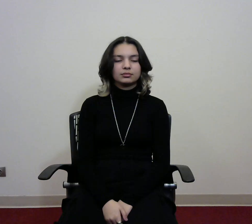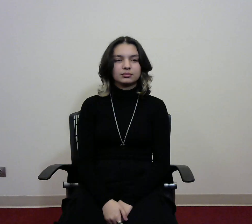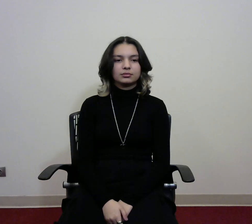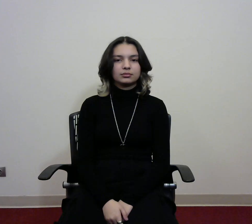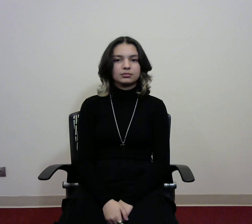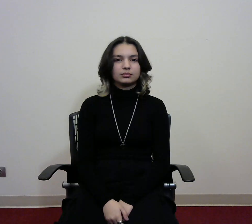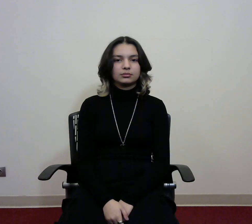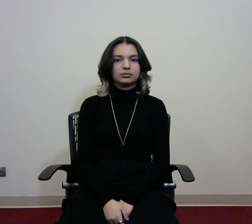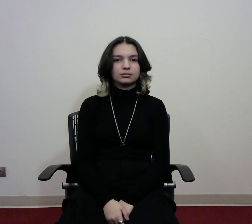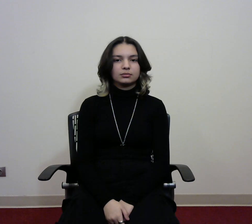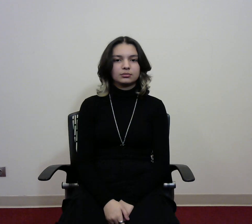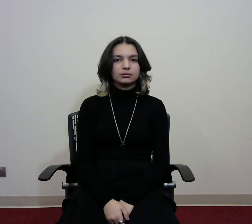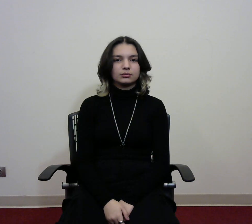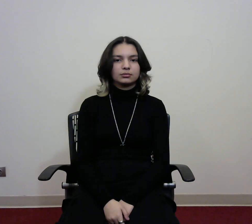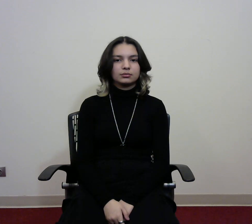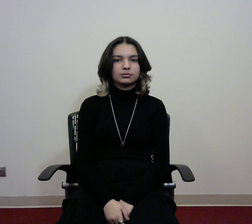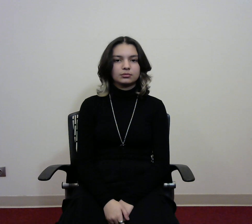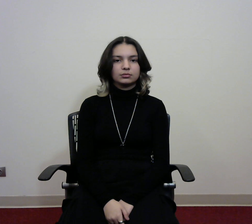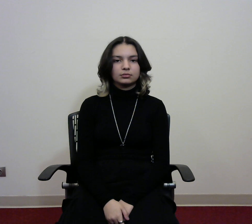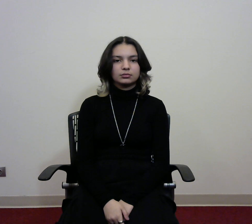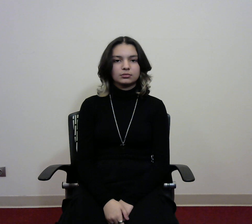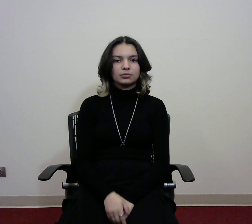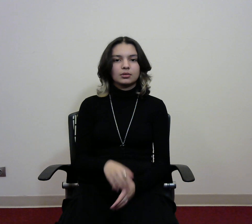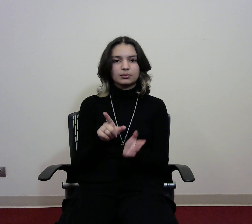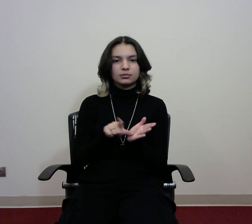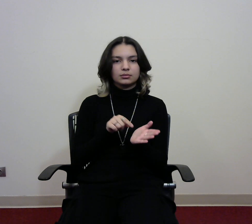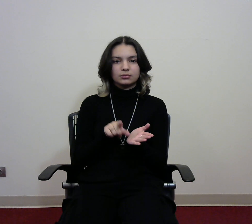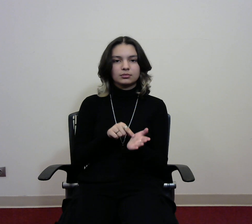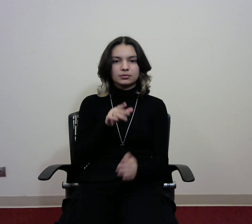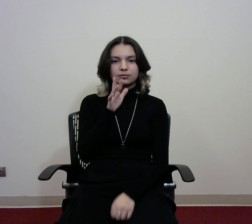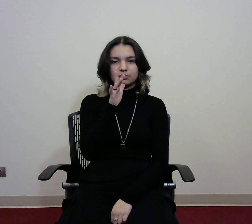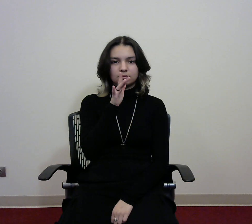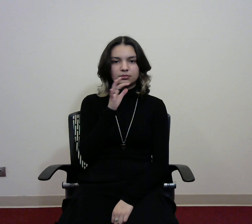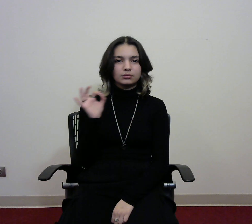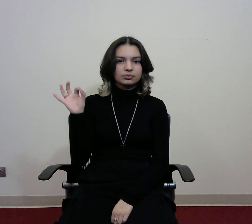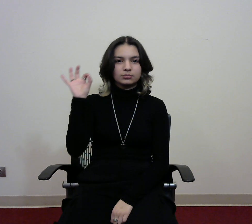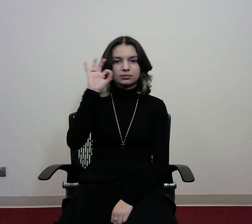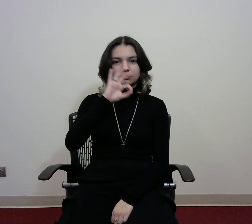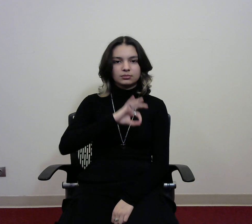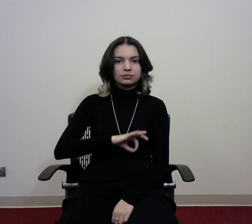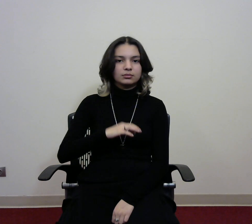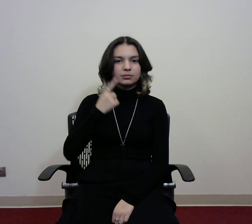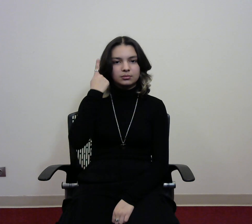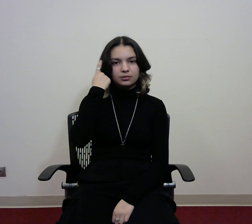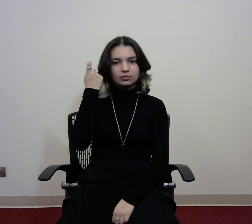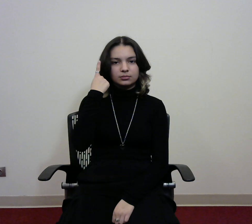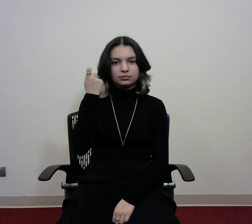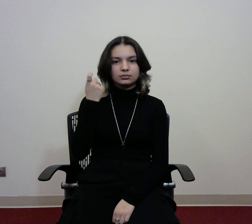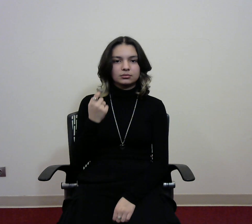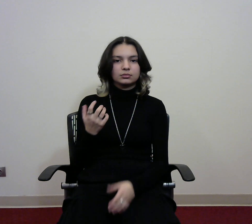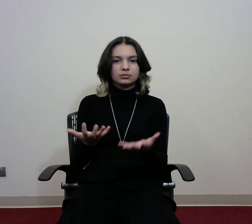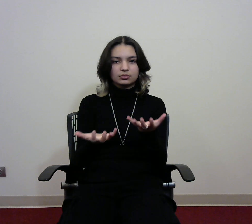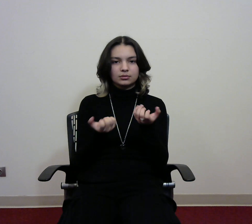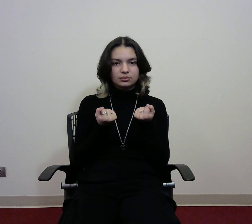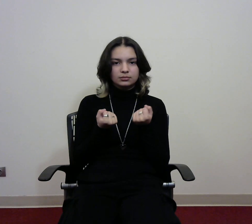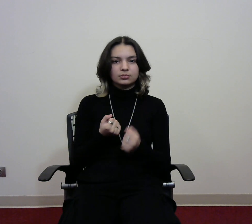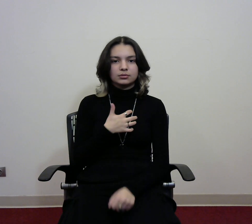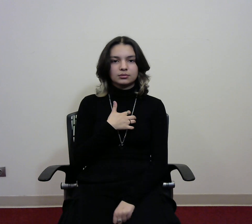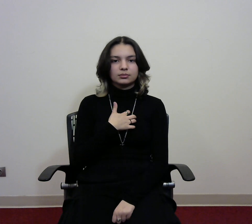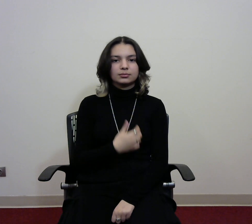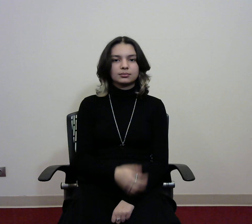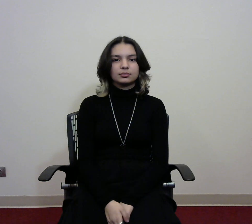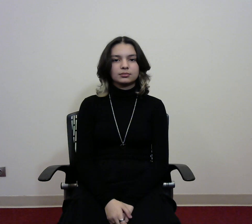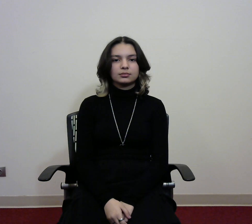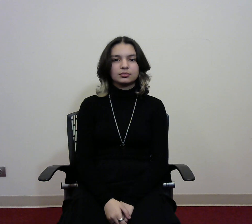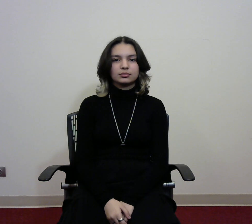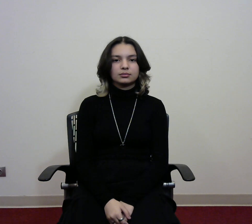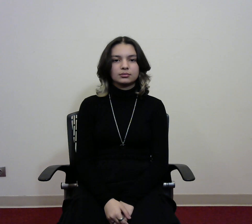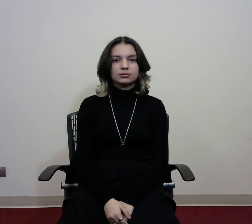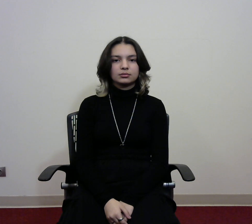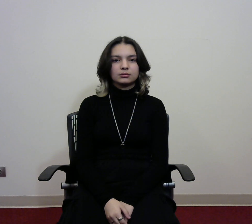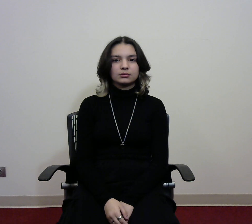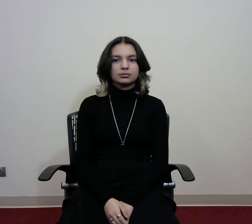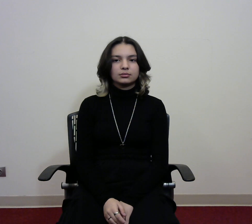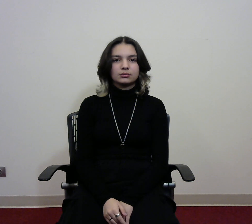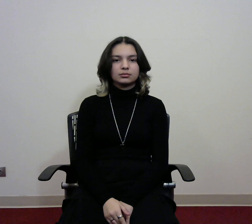Pensiya yaşı haqqında məlumat almaq istəyirəm